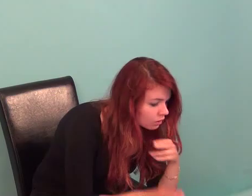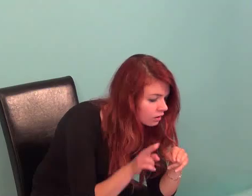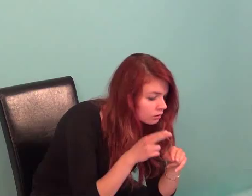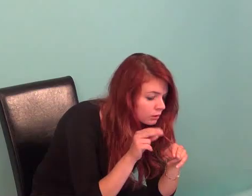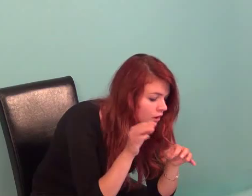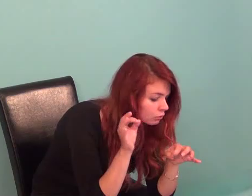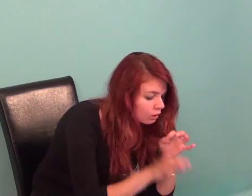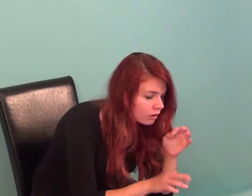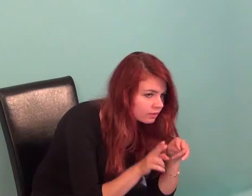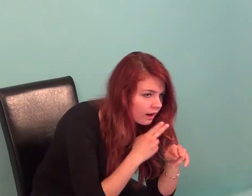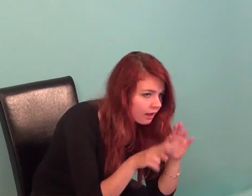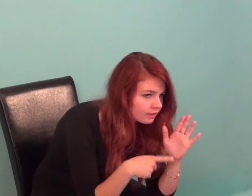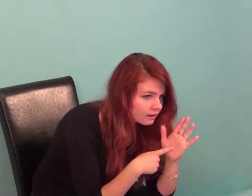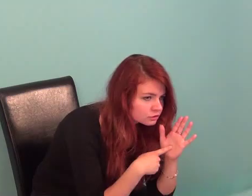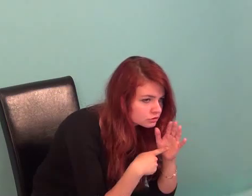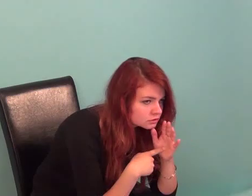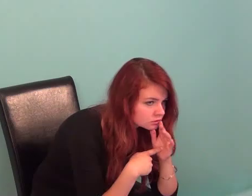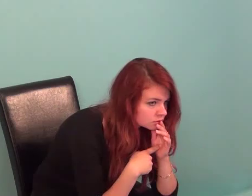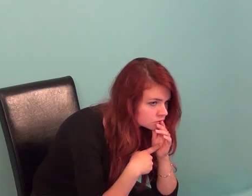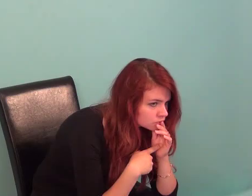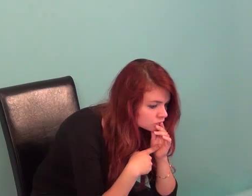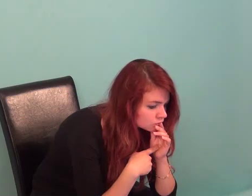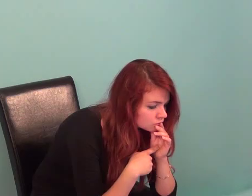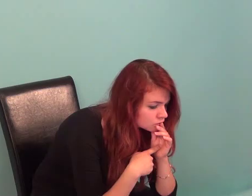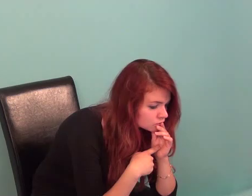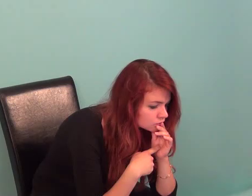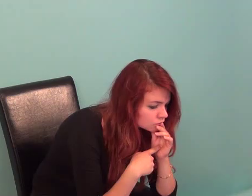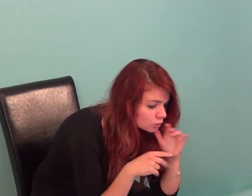Jaka dokładnie data w poniedziałek?